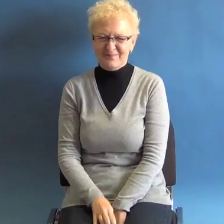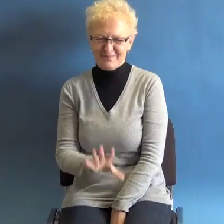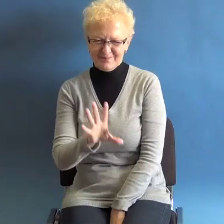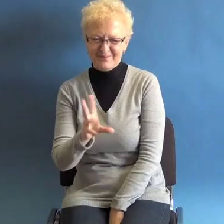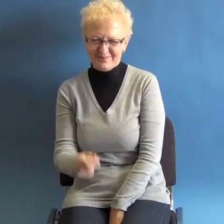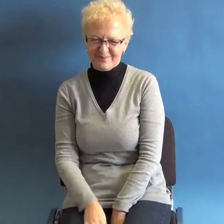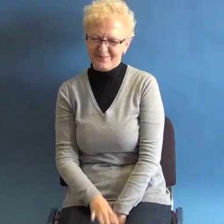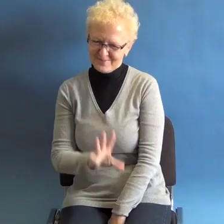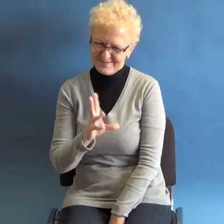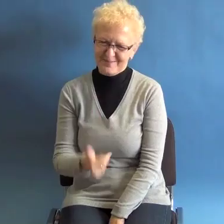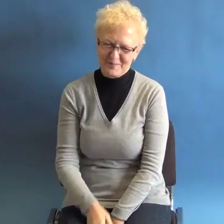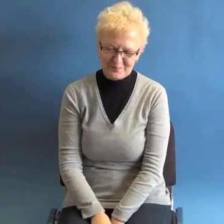Piękny, piękny.